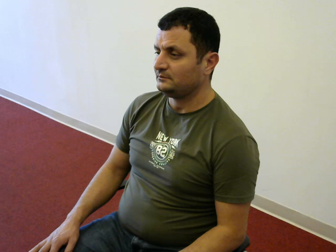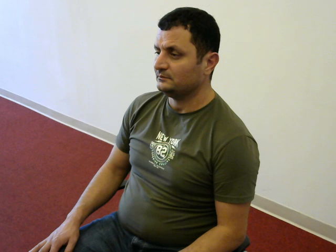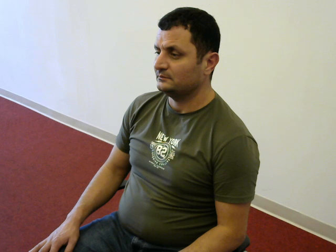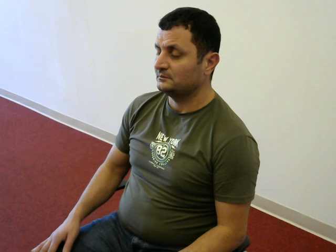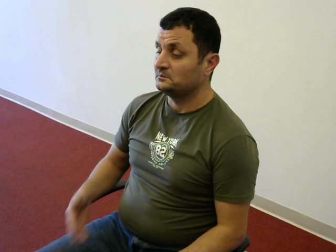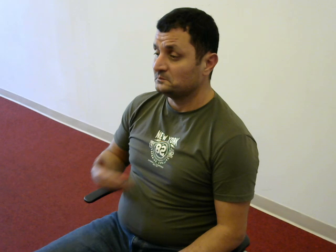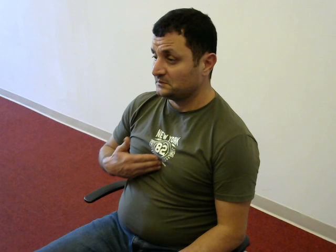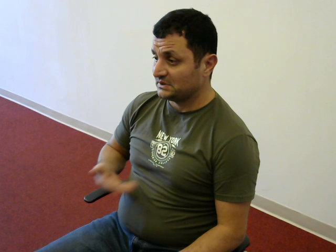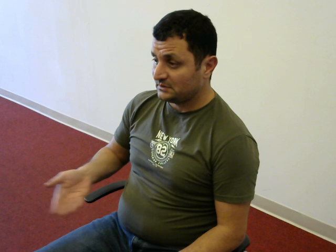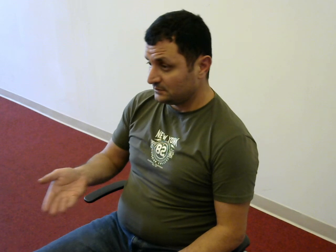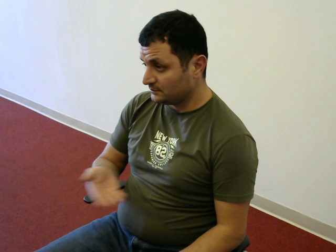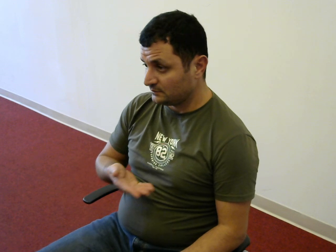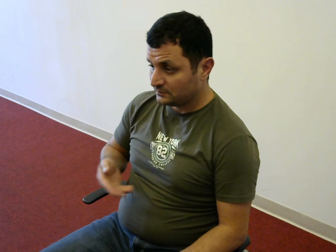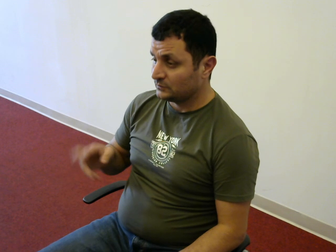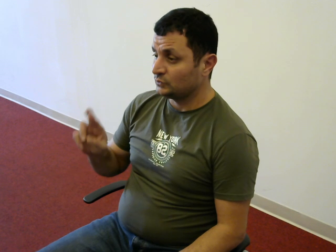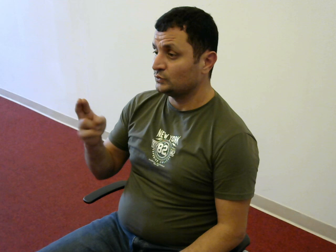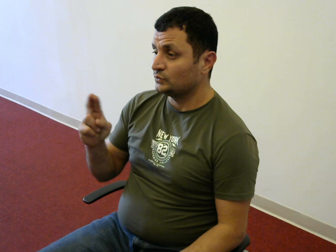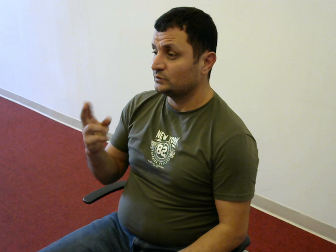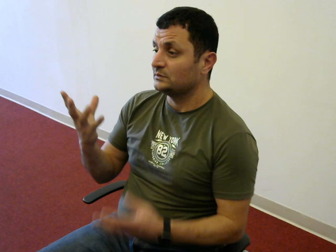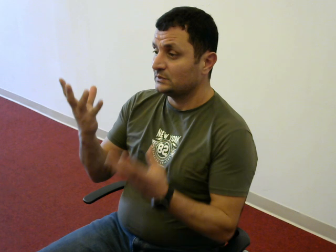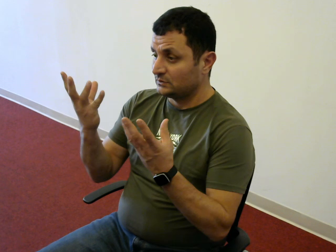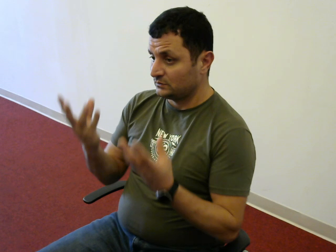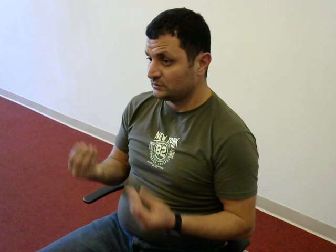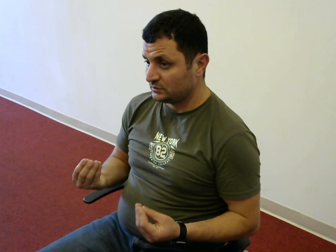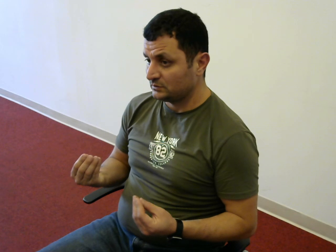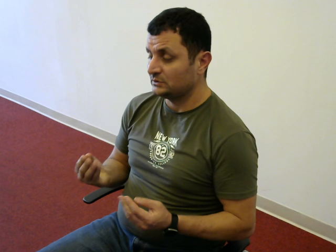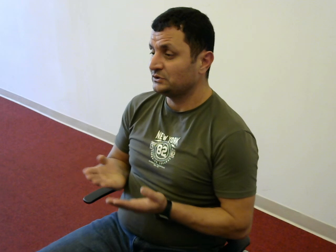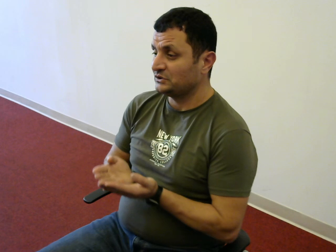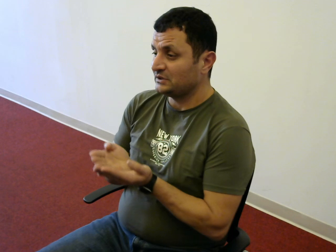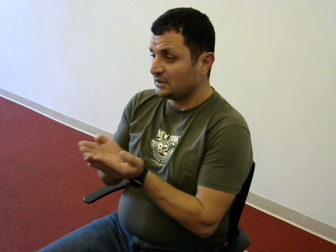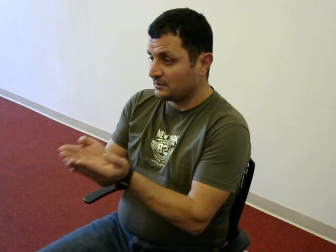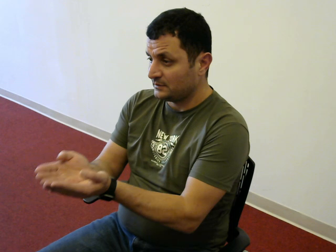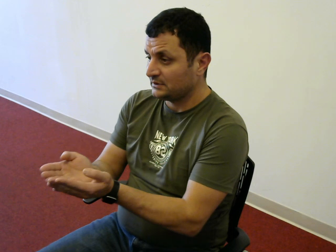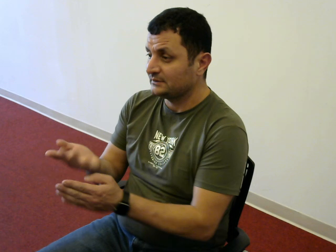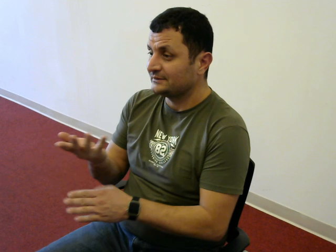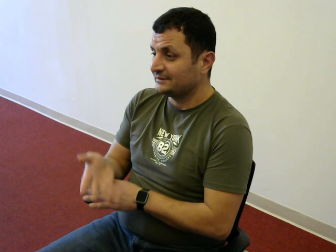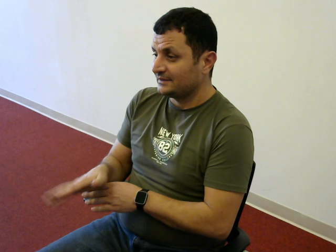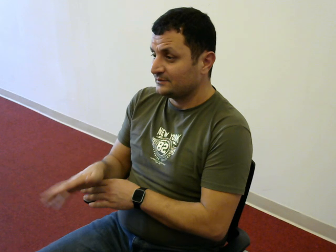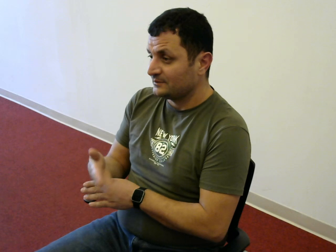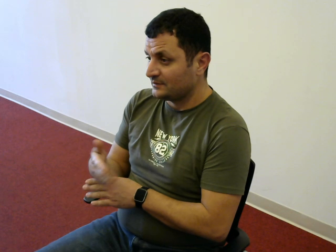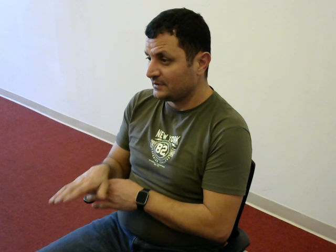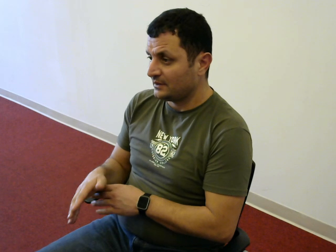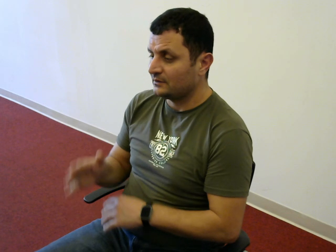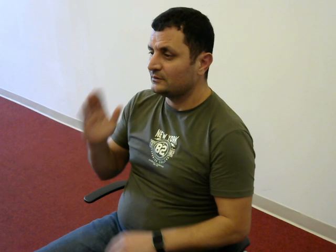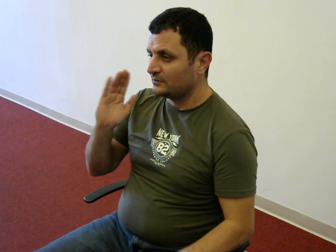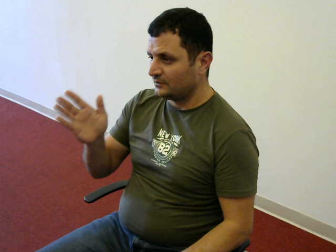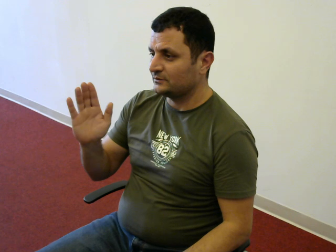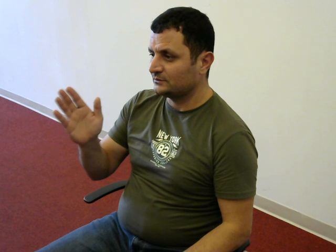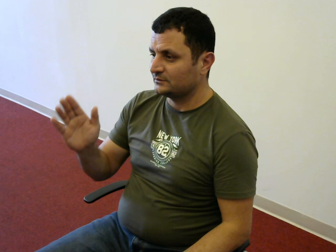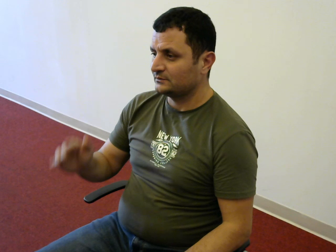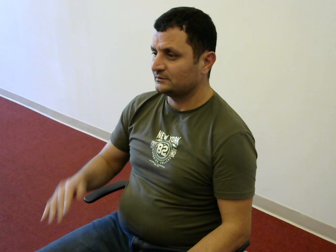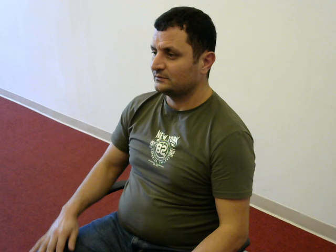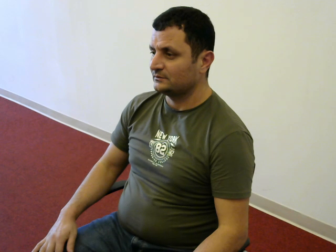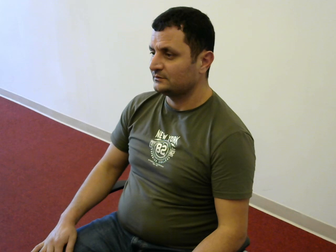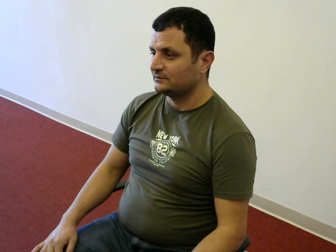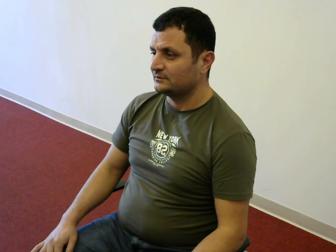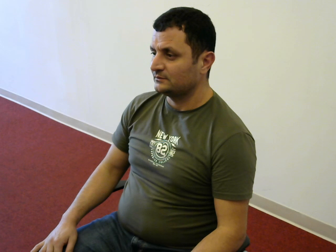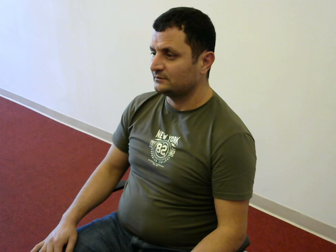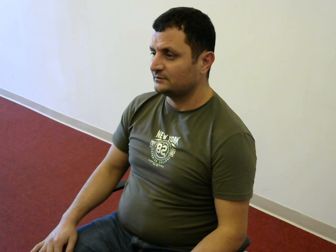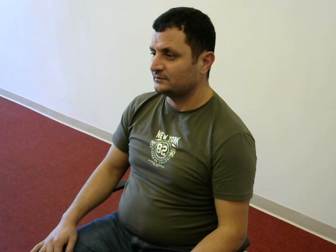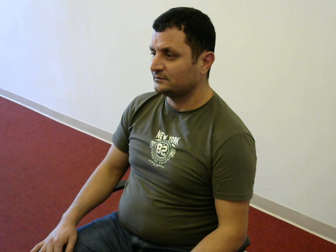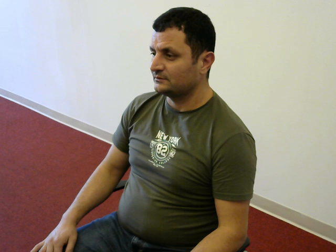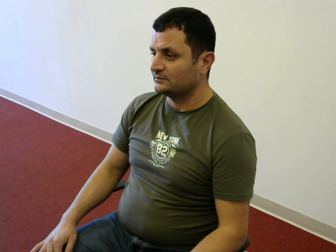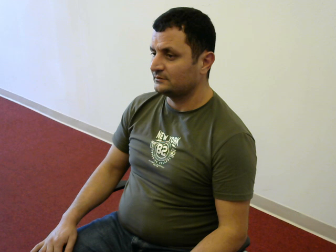Biz cümə günü gəmi gəzintisində olacağıq